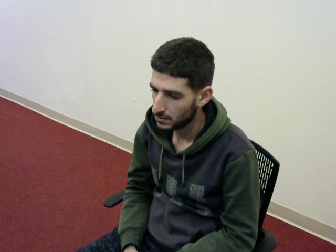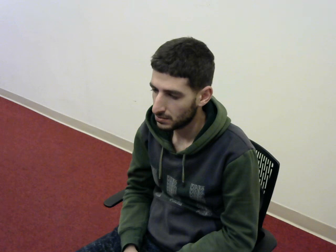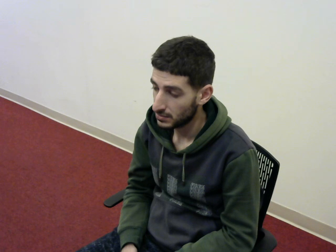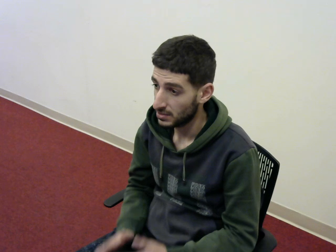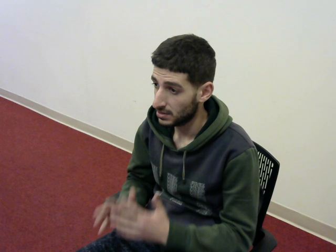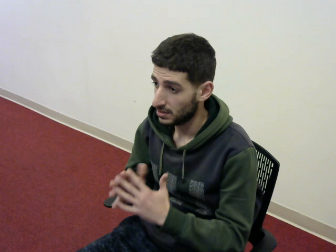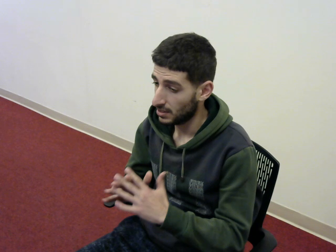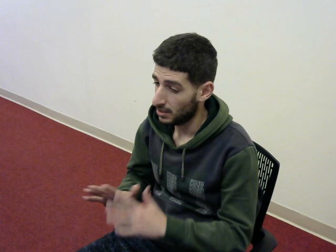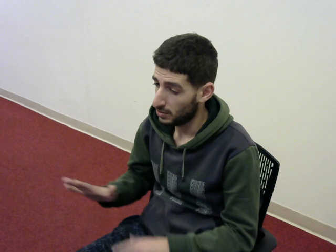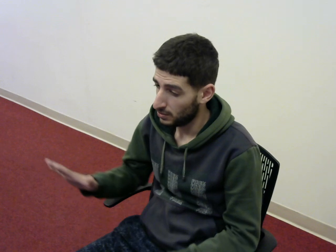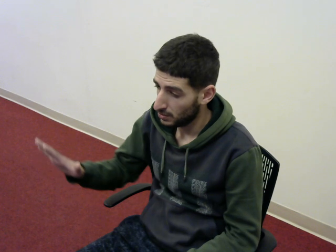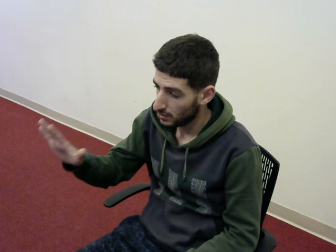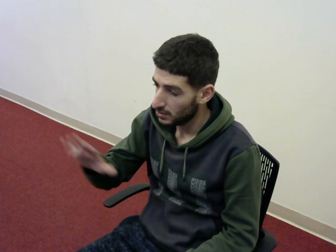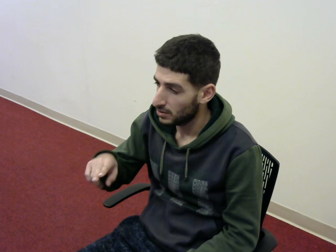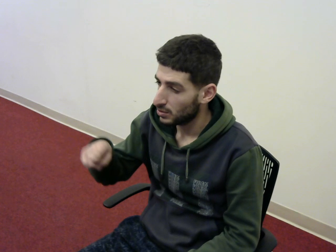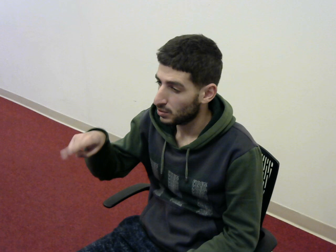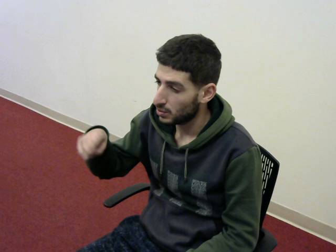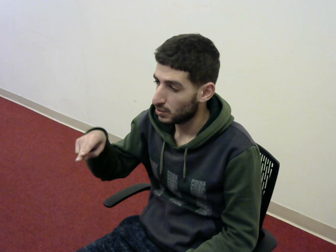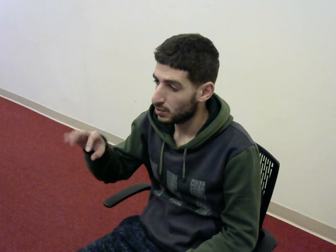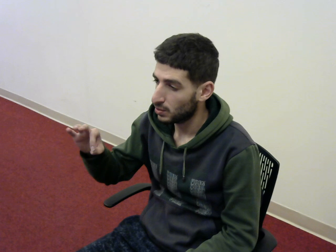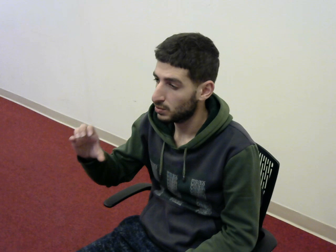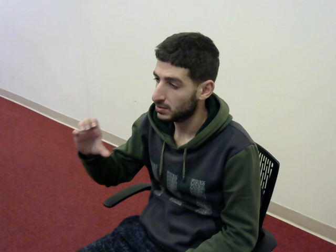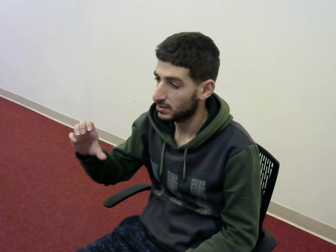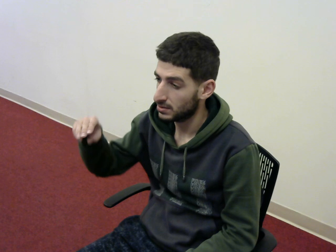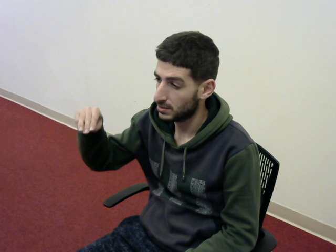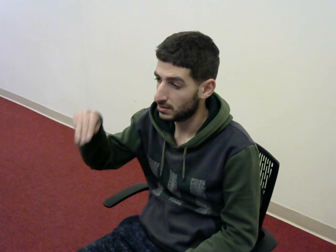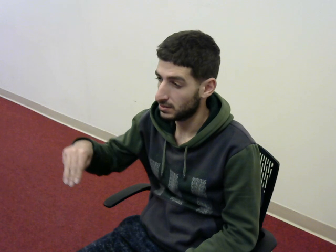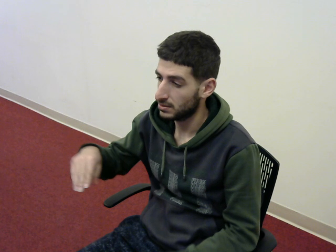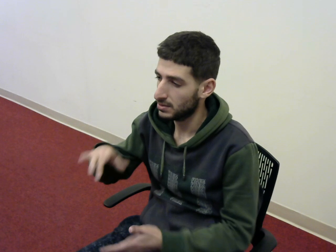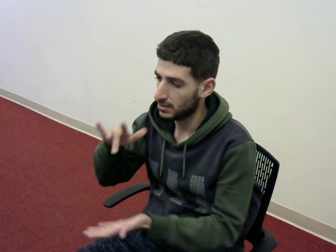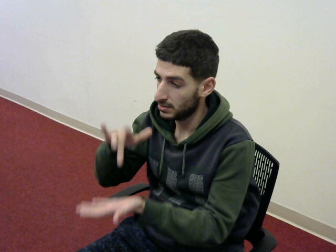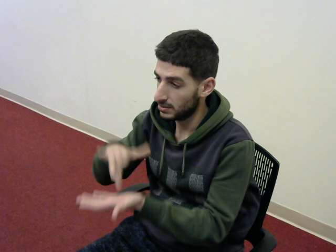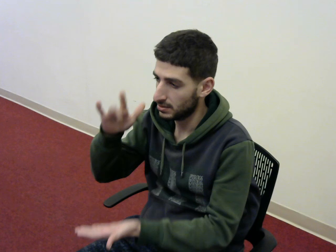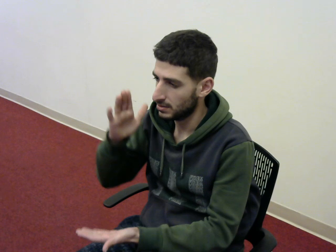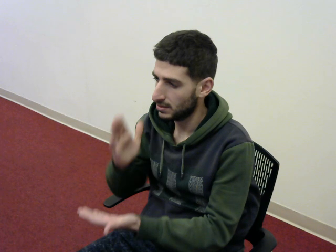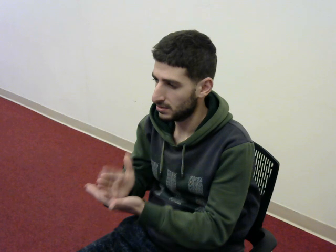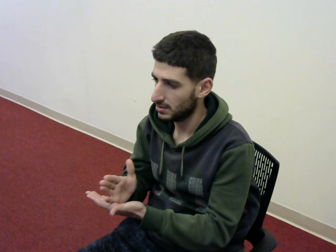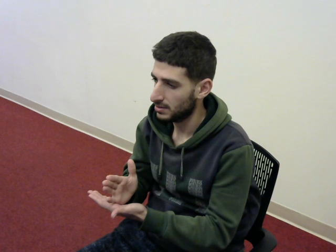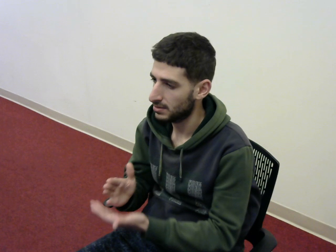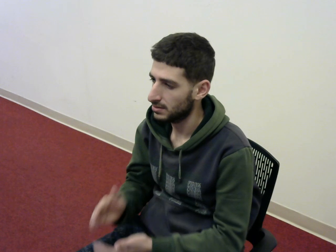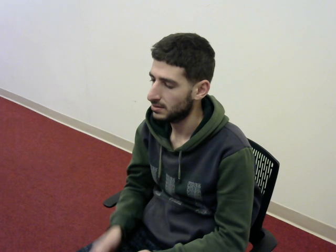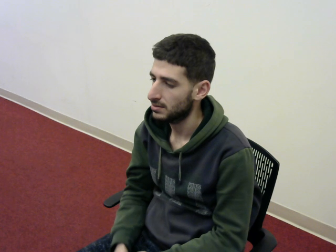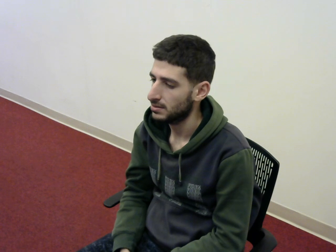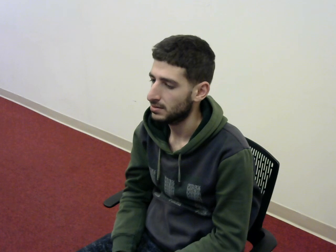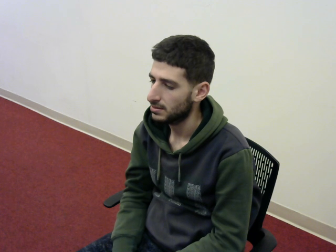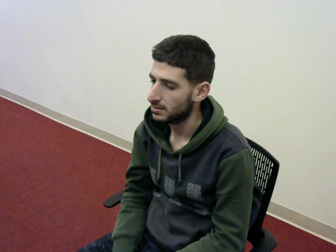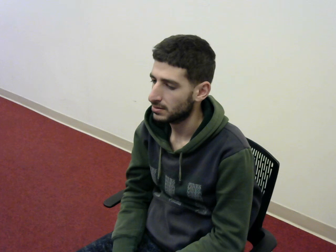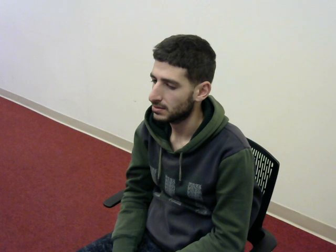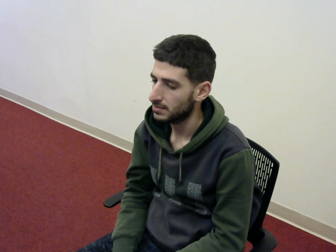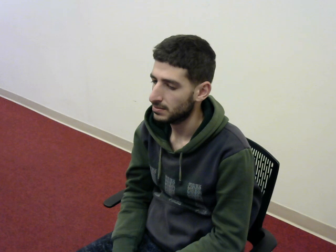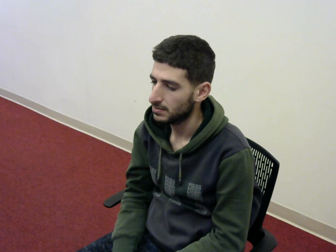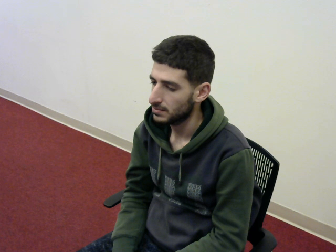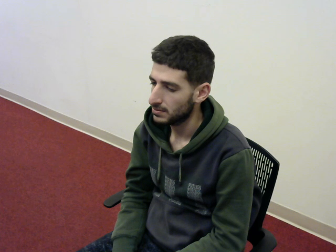Rayonlarda DOST Mərkəzləri varmı?